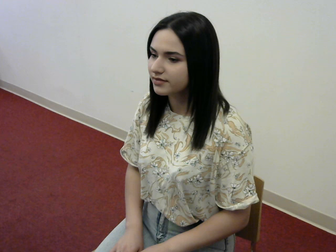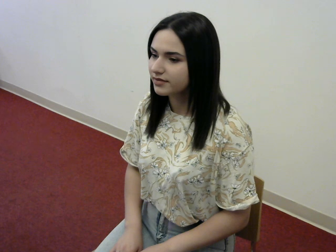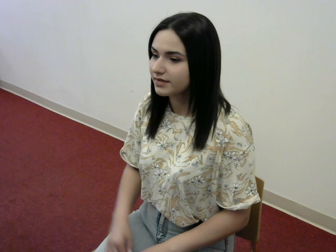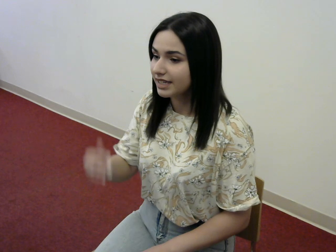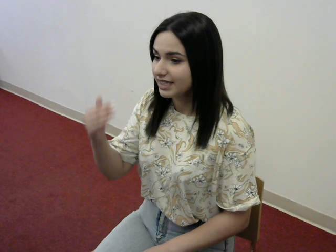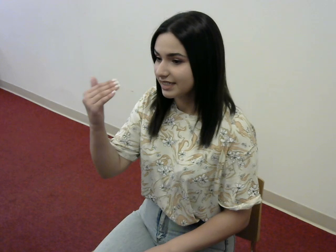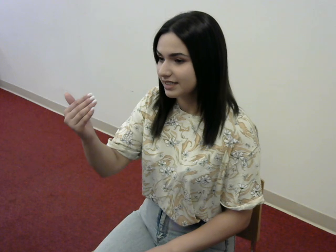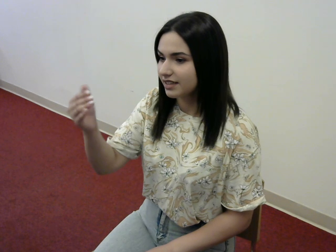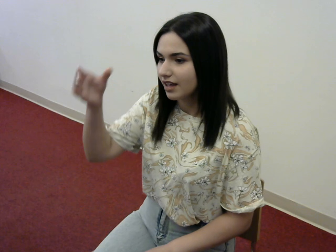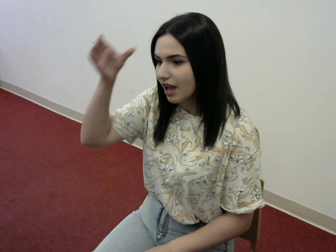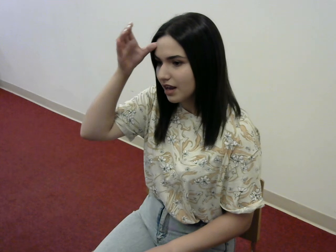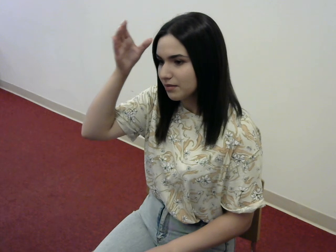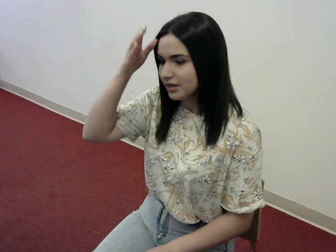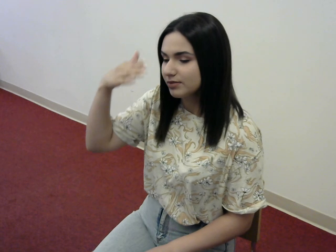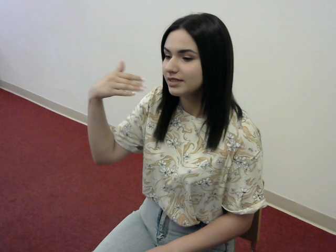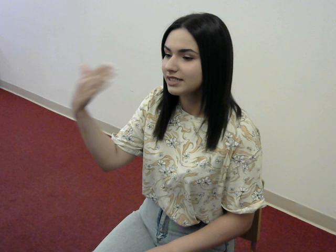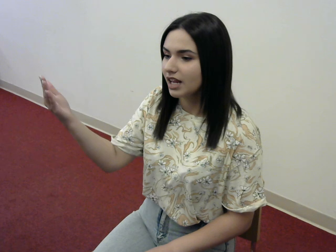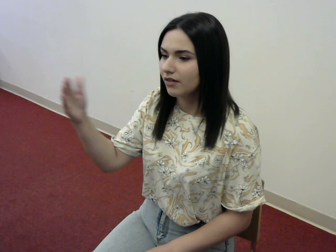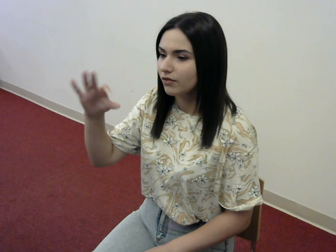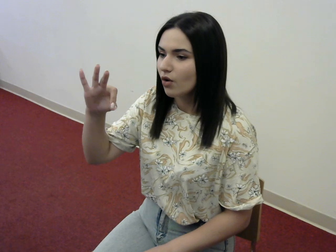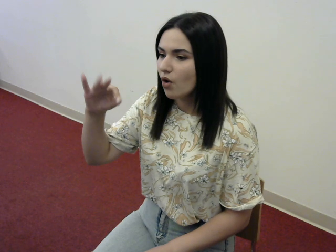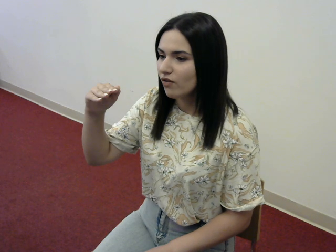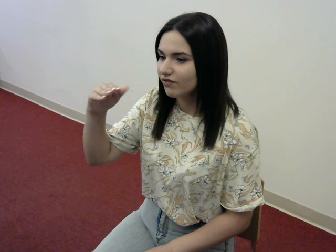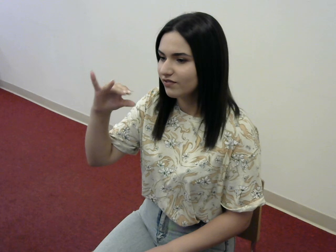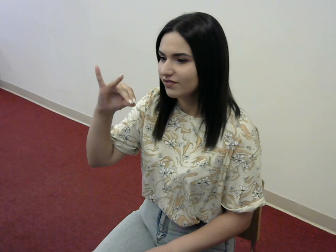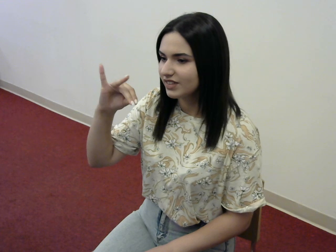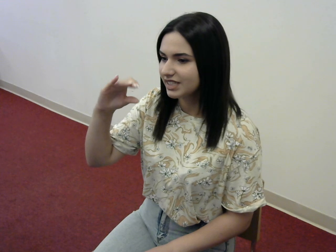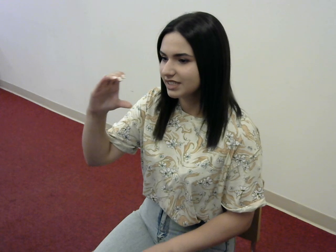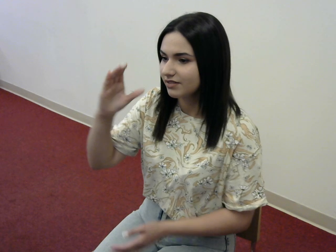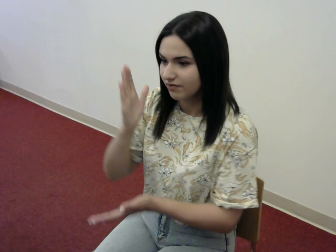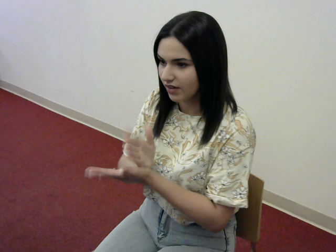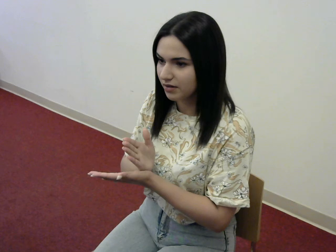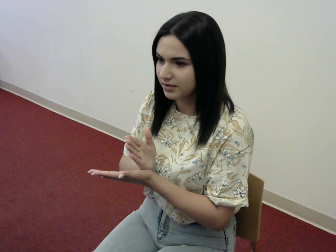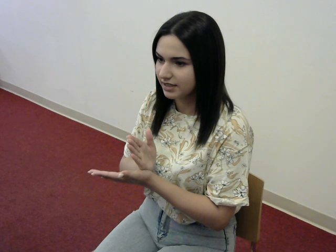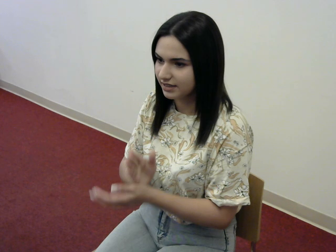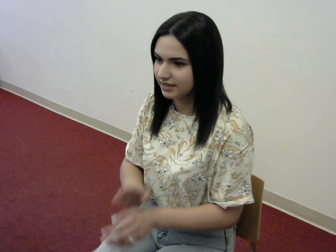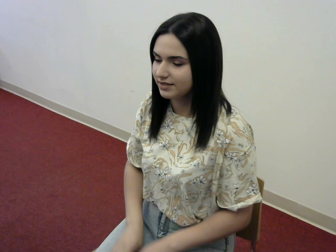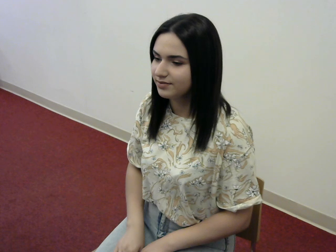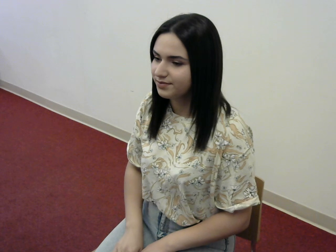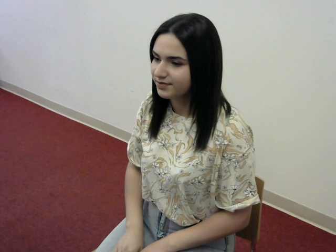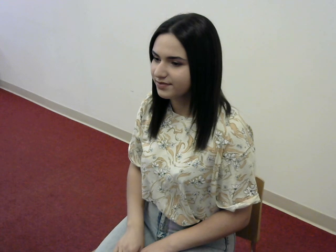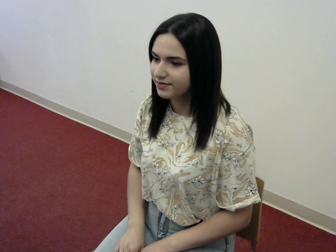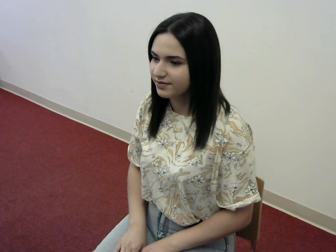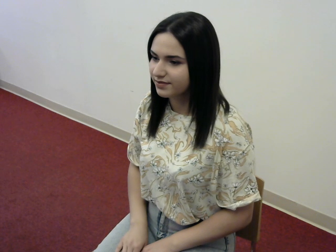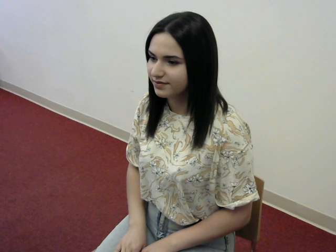Sizin Elmlər Akademiyası tərəfdə ofisiniz varmı?